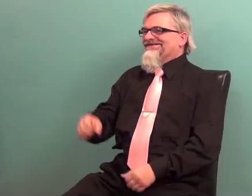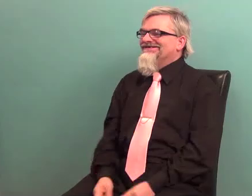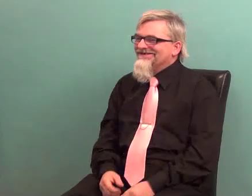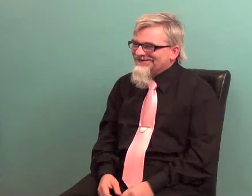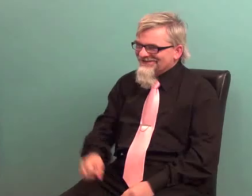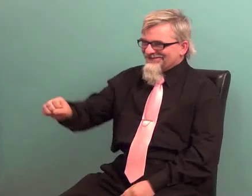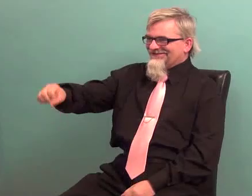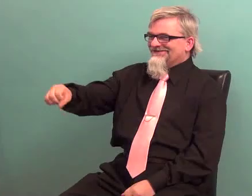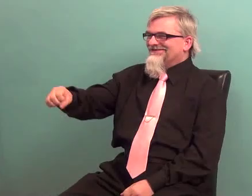Tak.